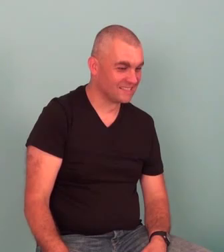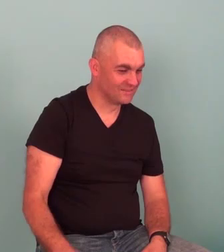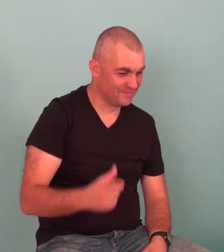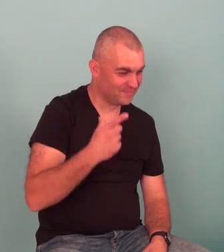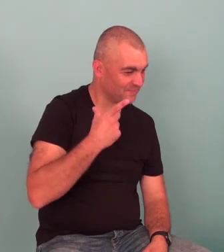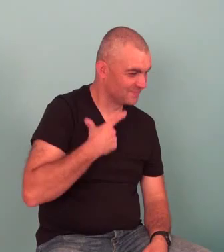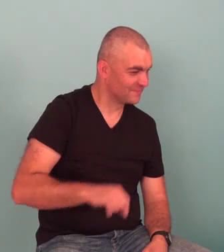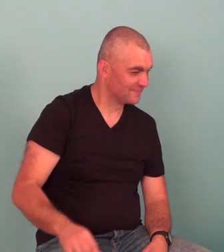Aha.